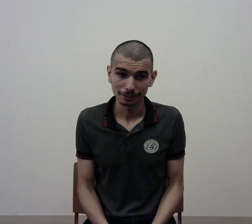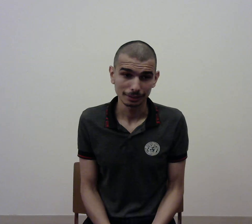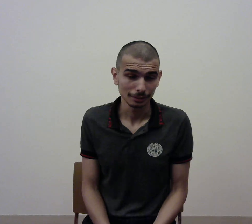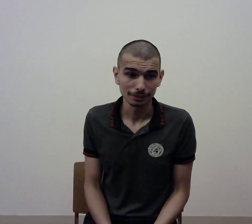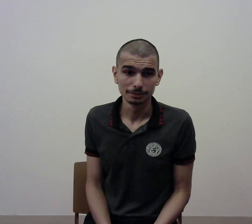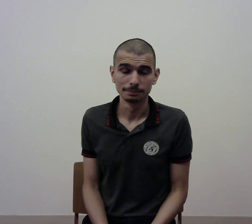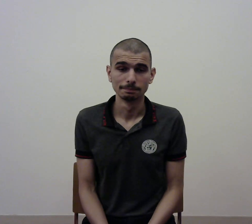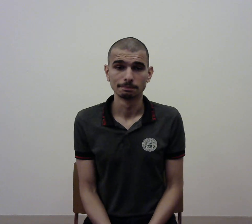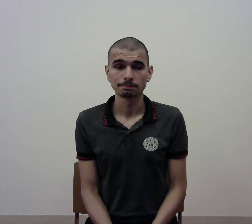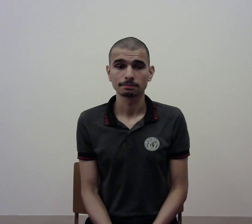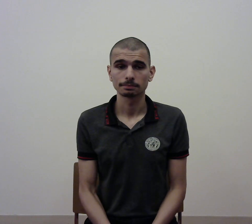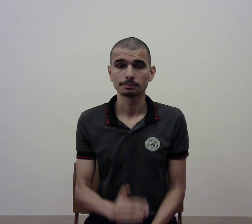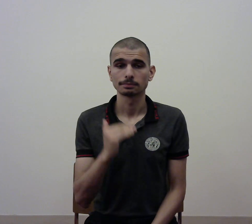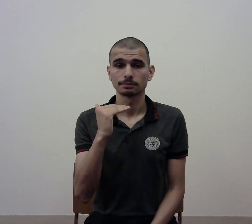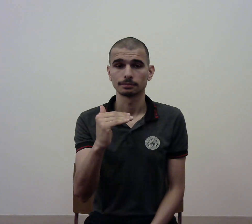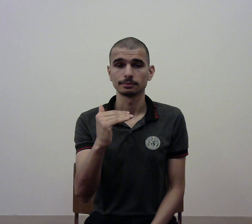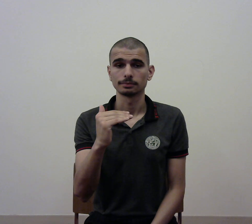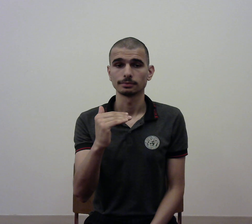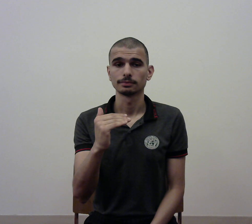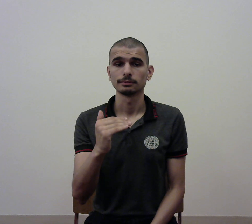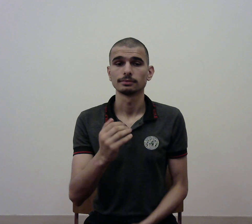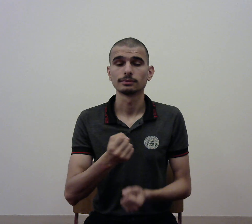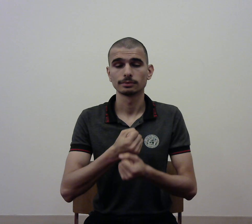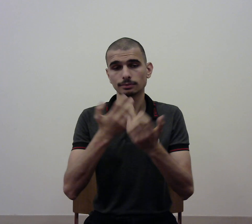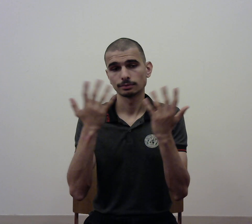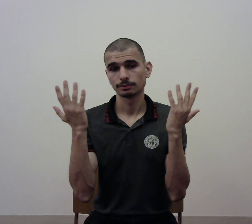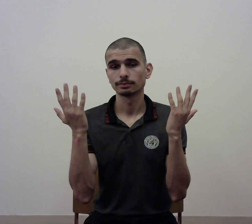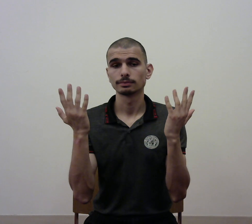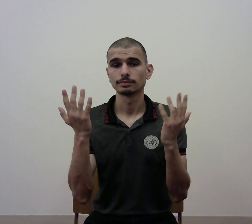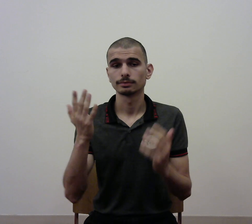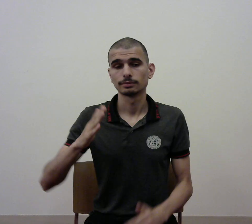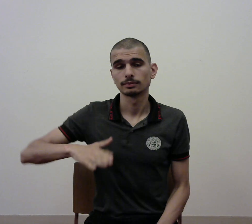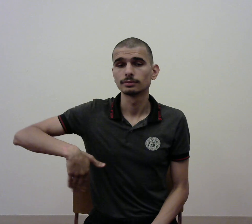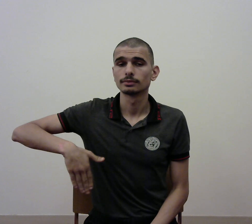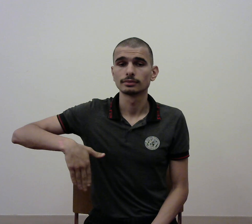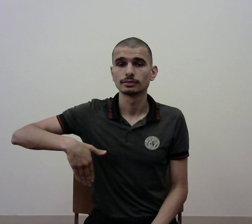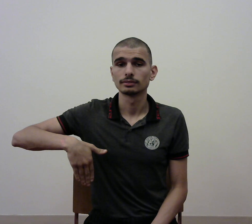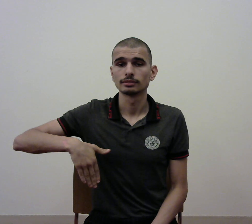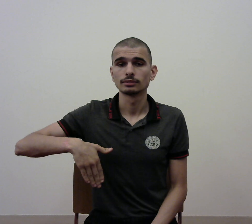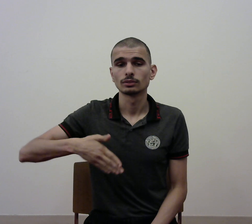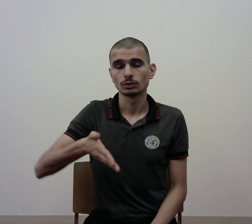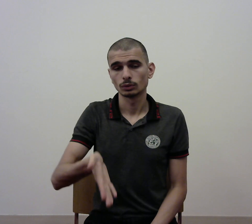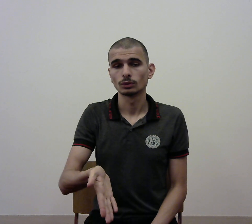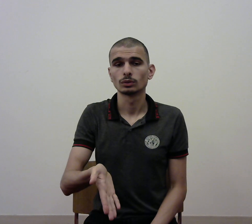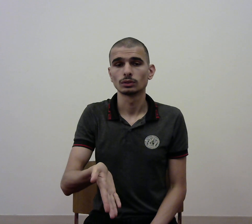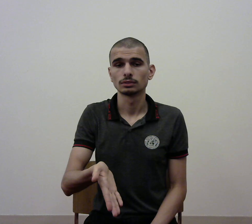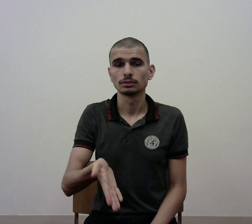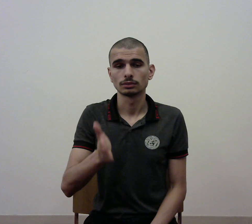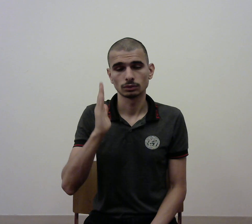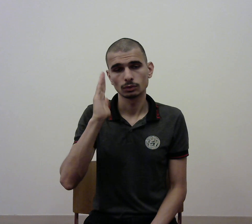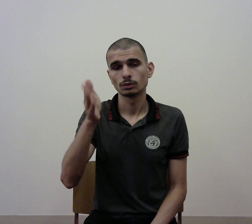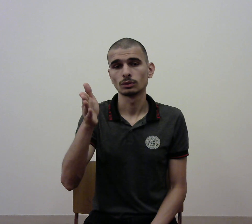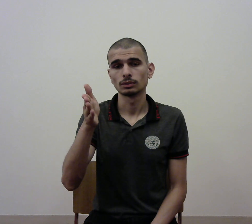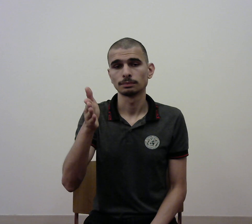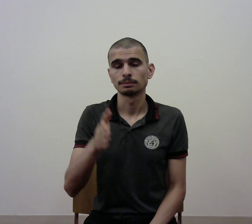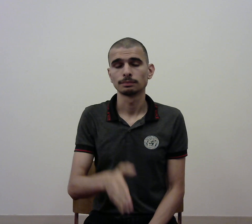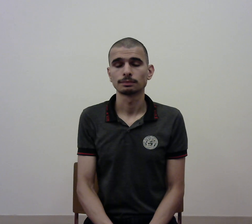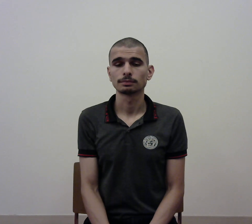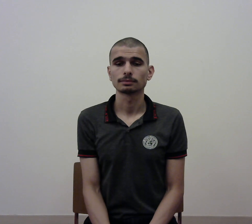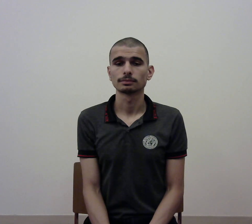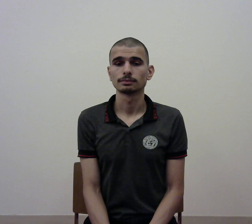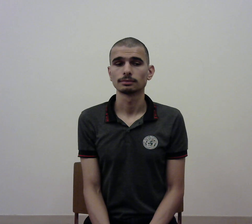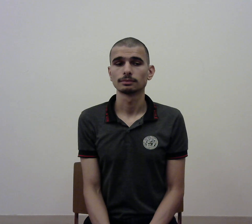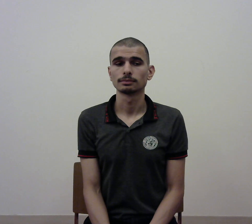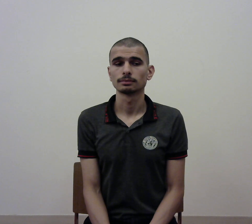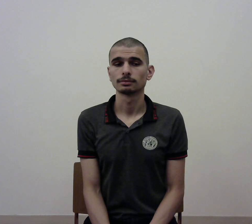Siz günortadan sonra burda olacaqsınızmı?